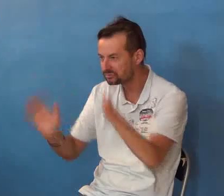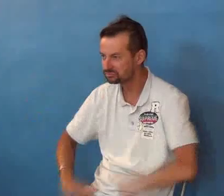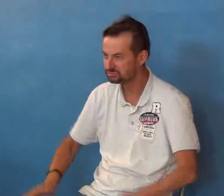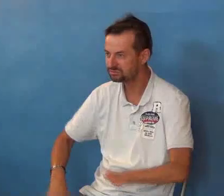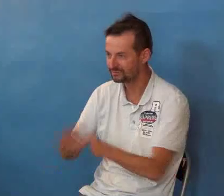Jest już czysto.